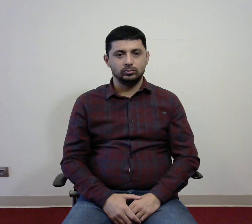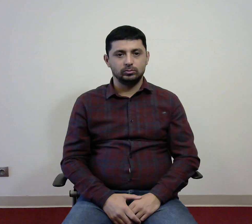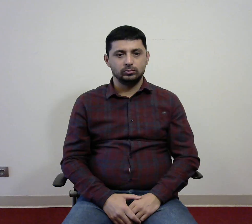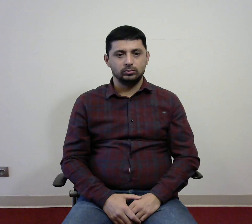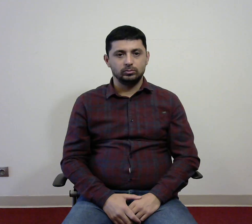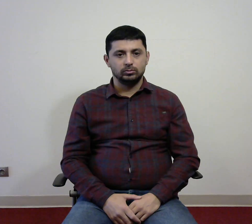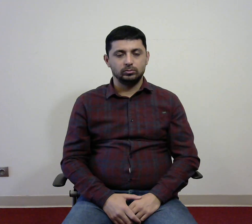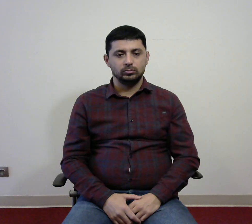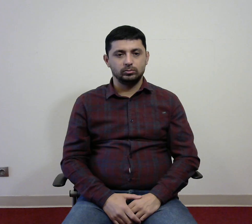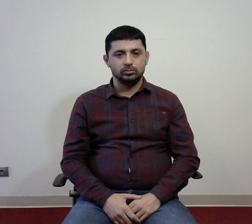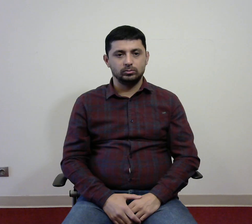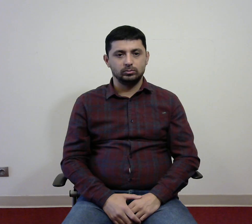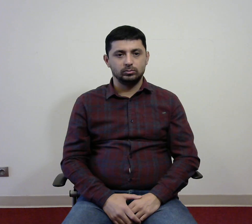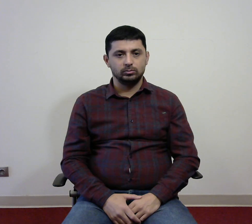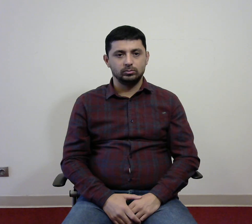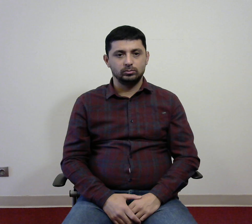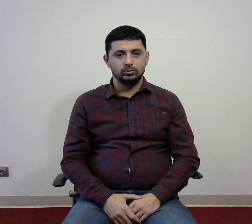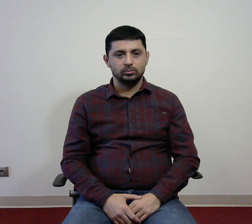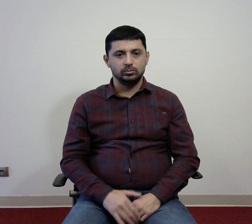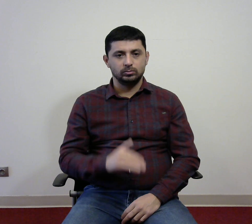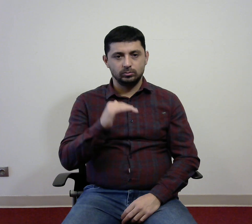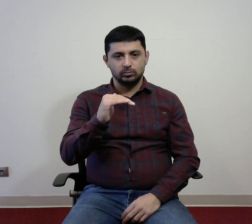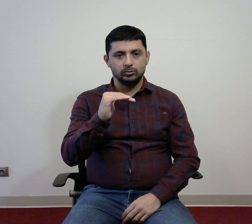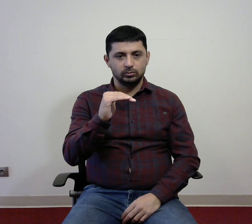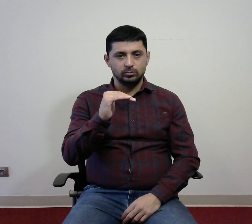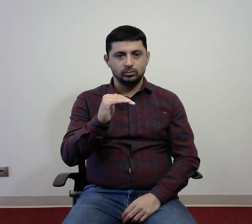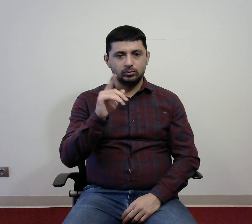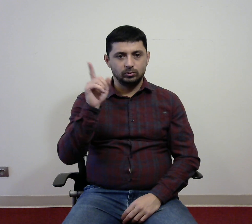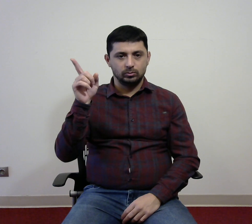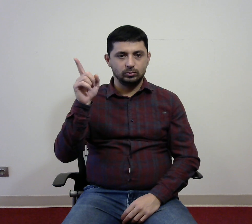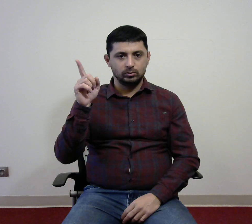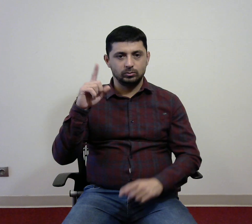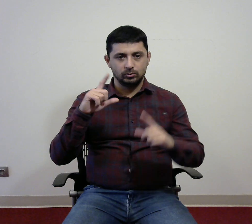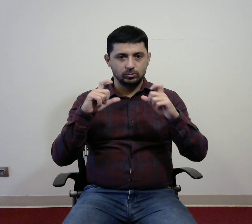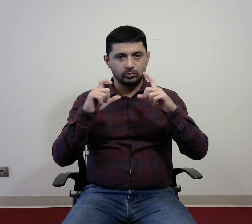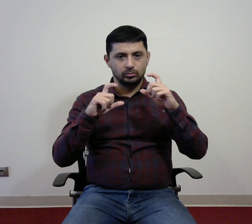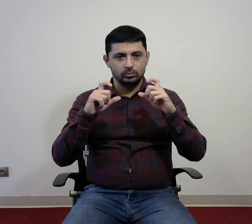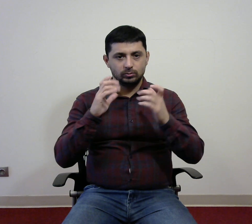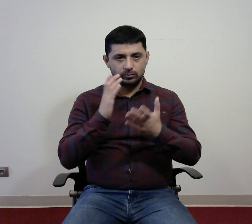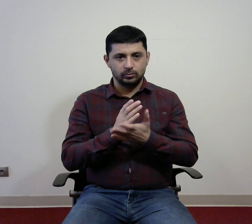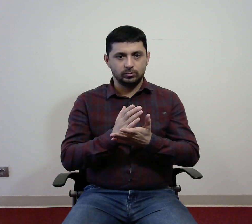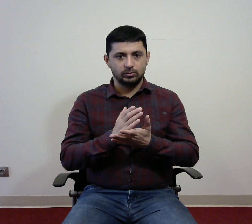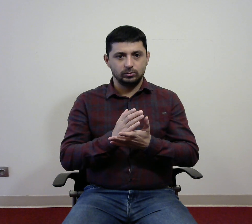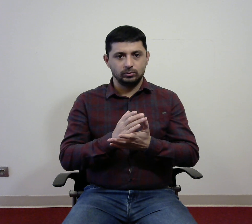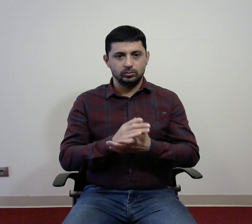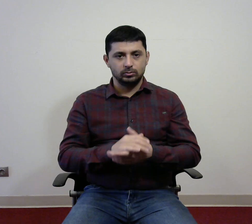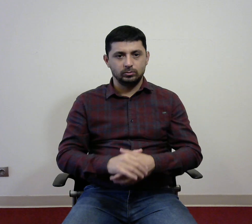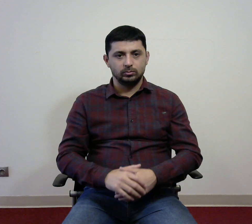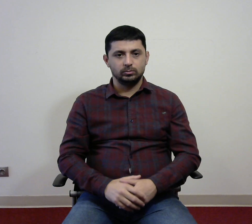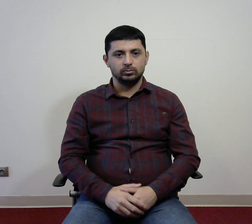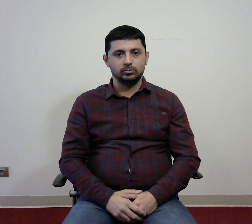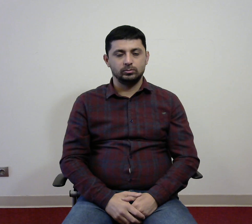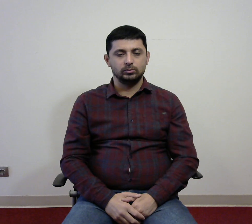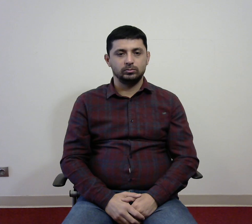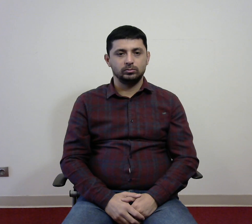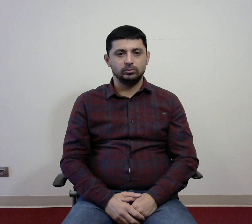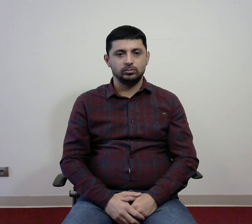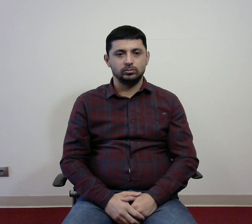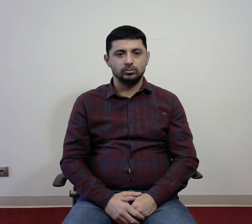Sizdə onun şəkli var?